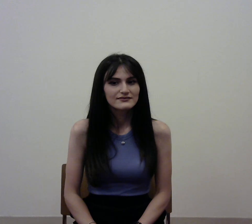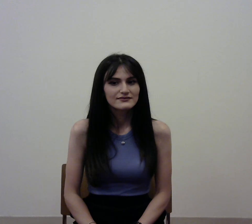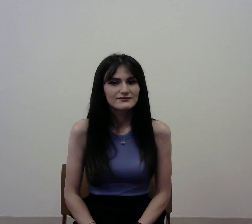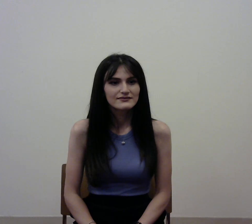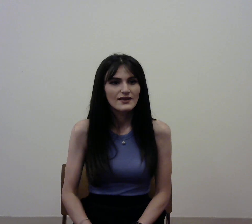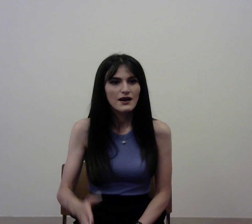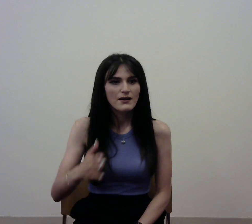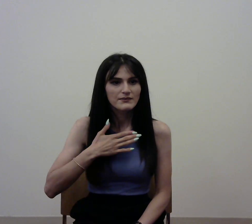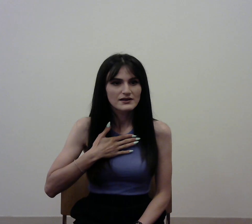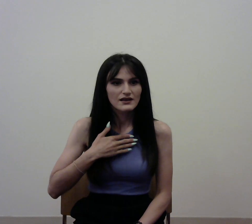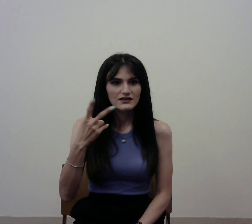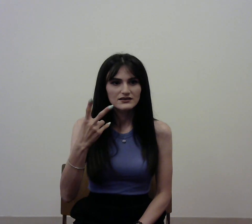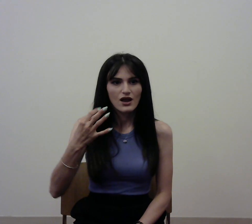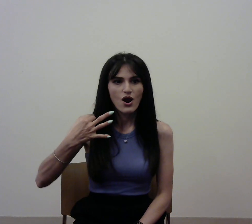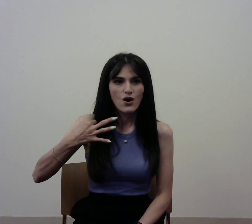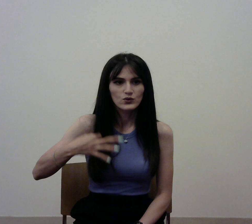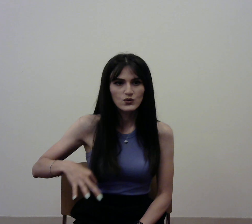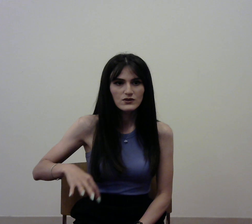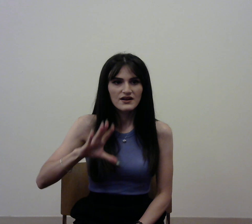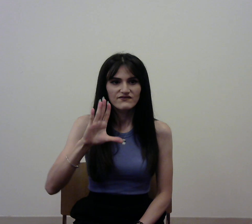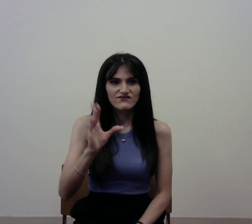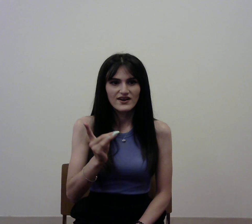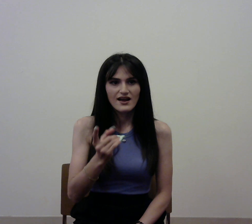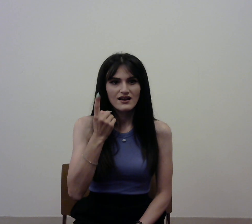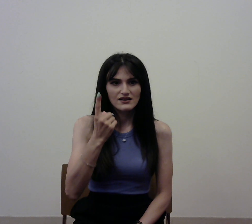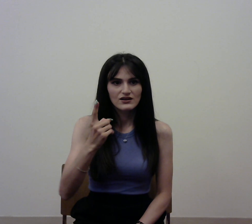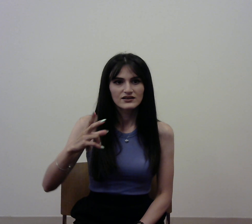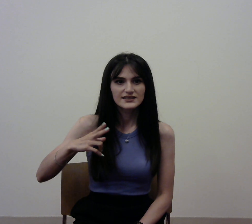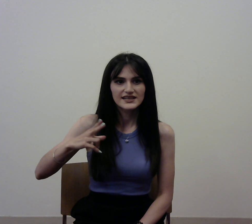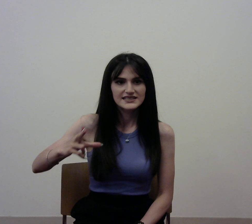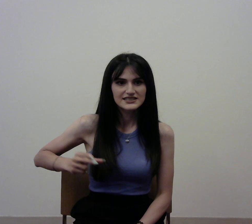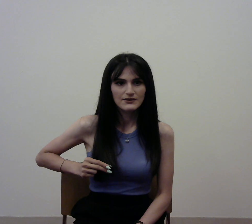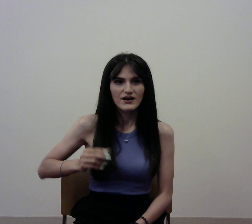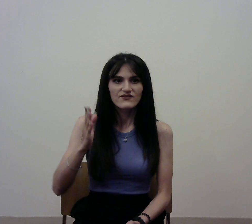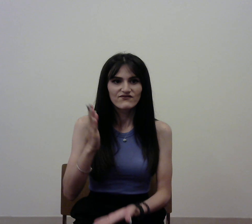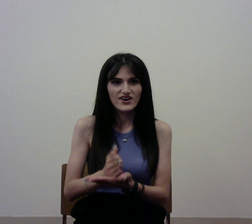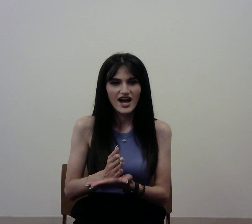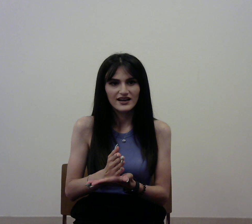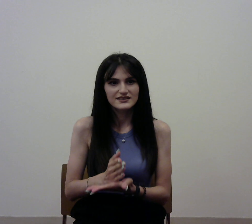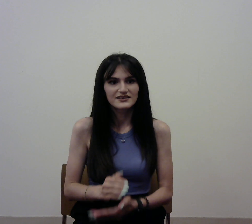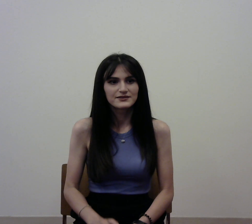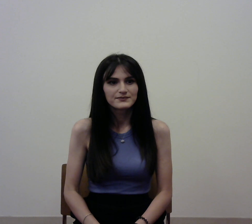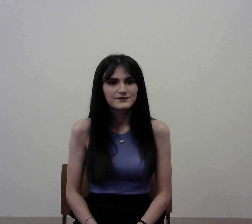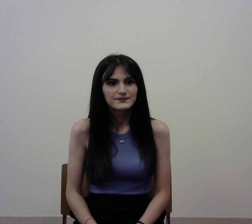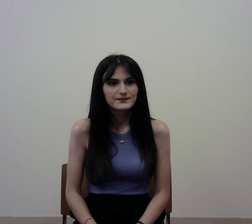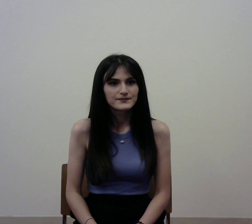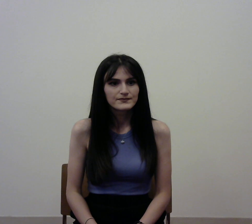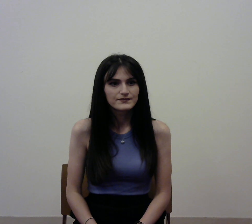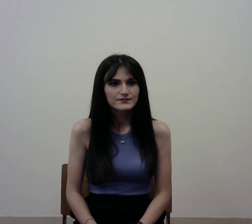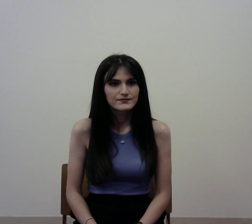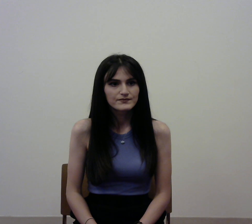Mənim 2 oğlum və 1 qızım var